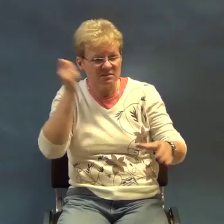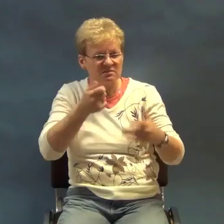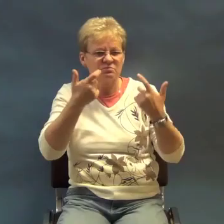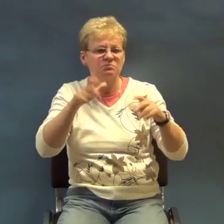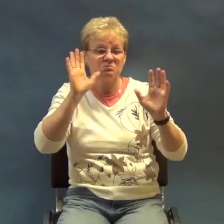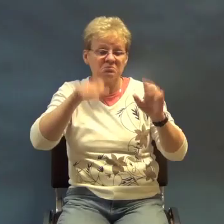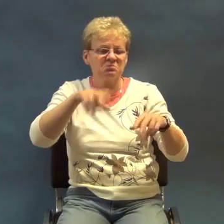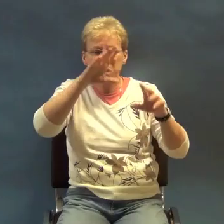Dobra, przeszło.